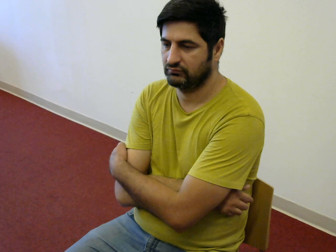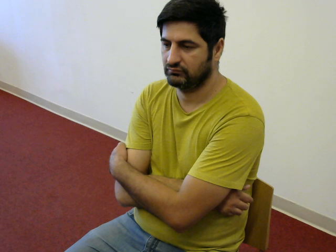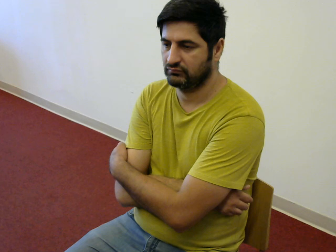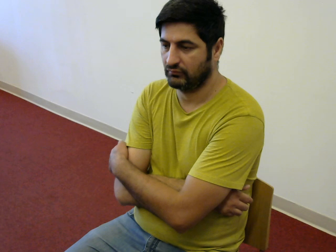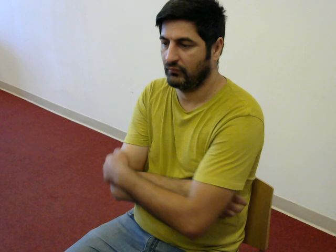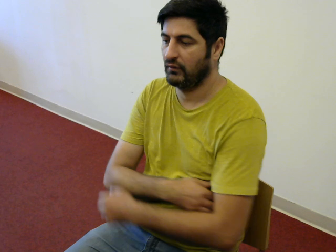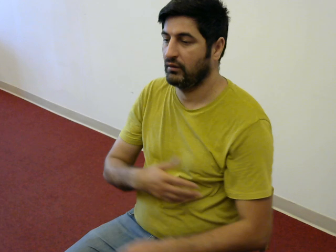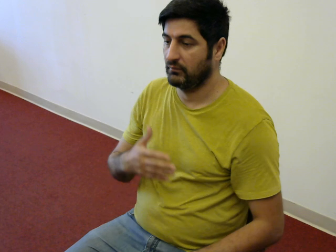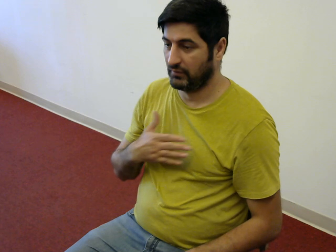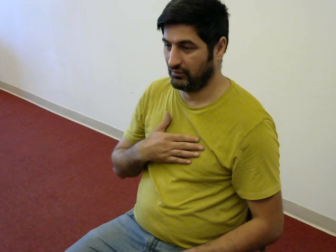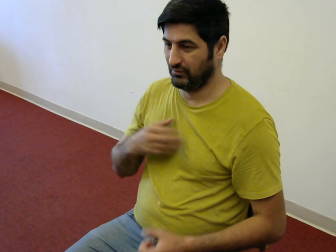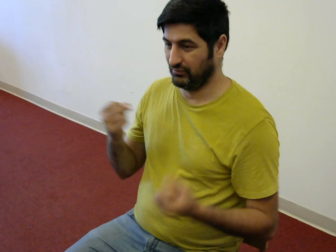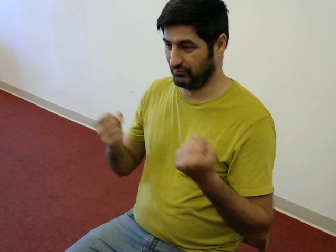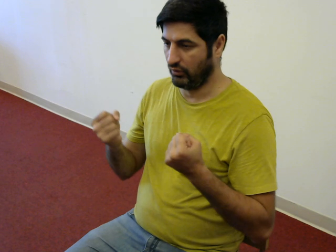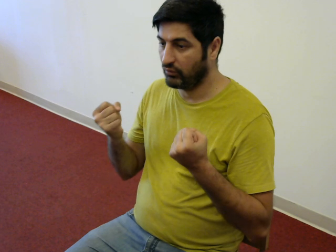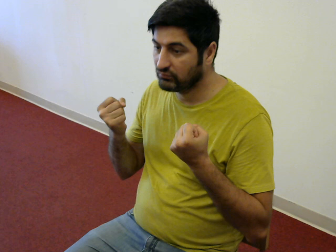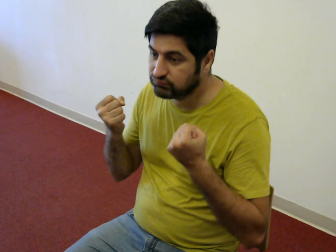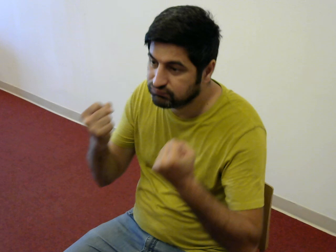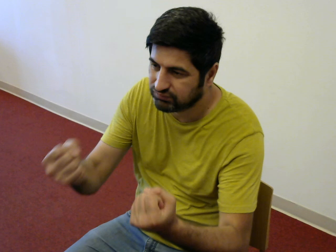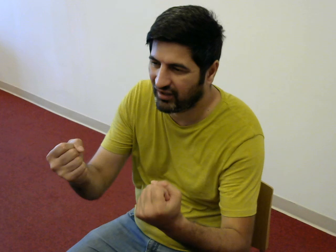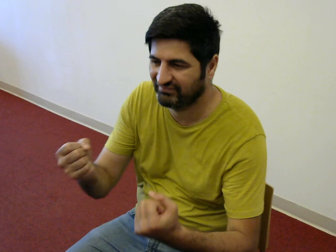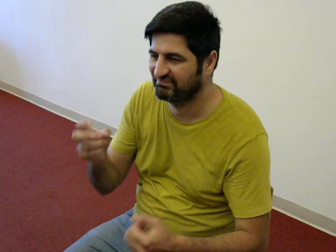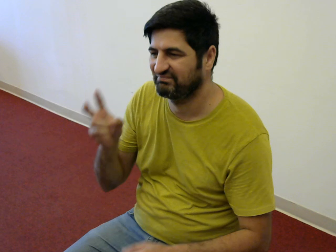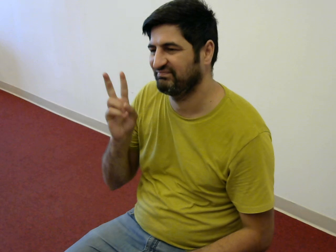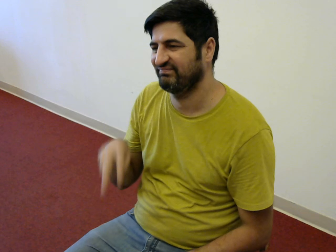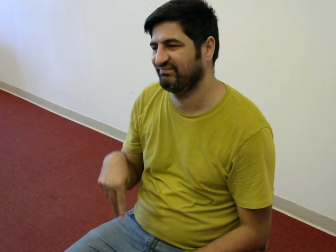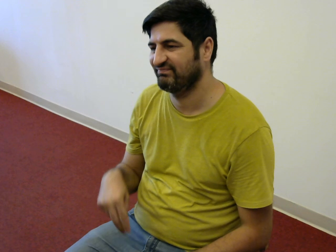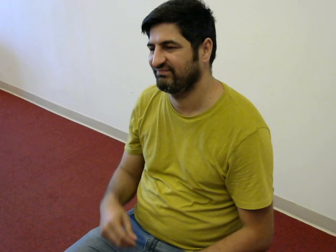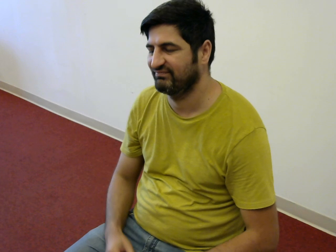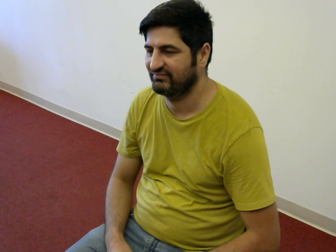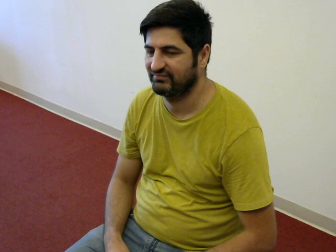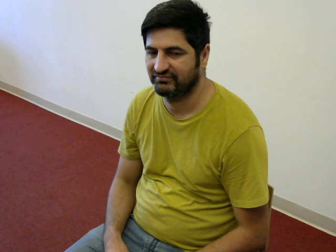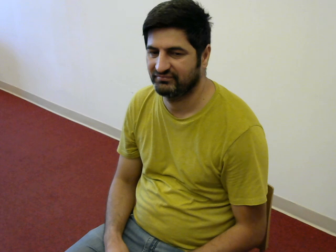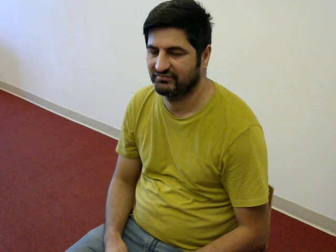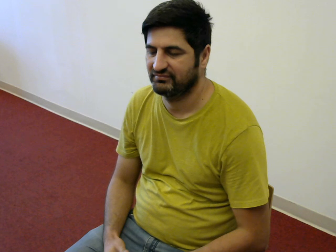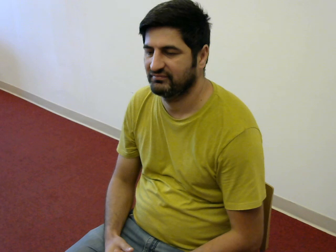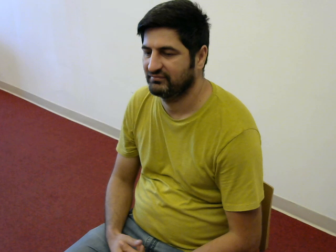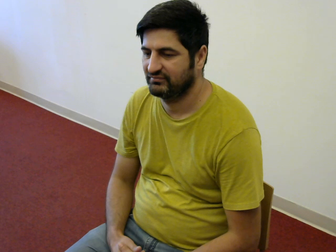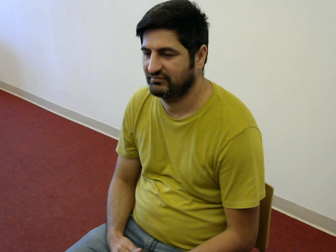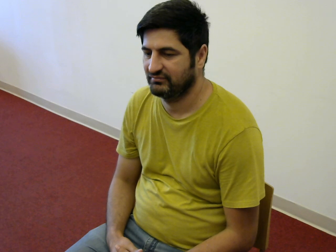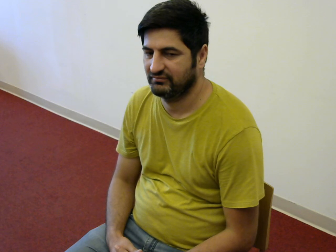Mən avtomobil sürə bilmirəm